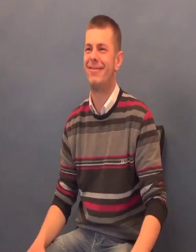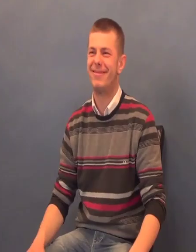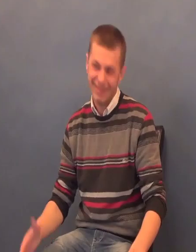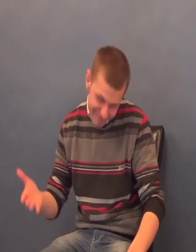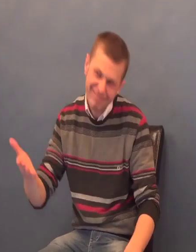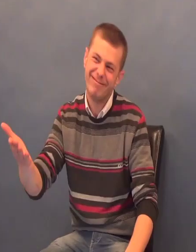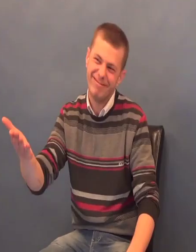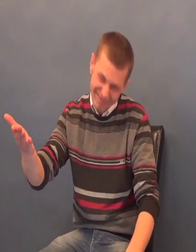No, no.